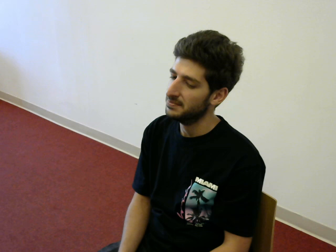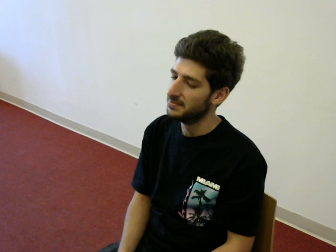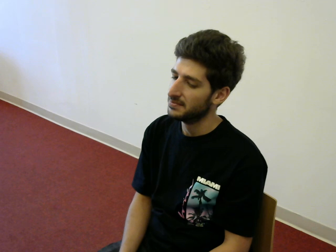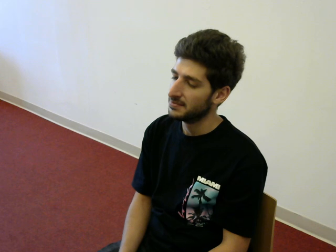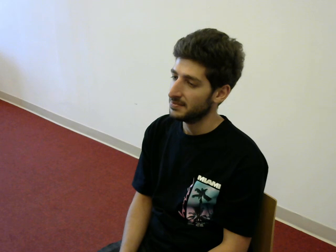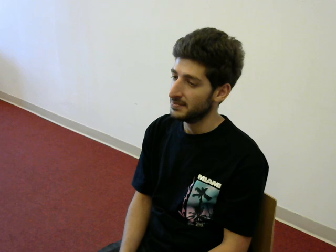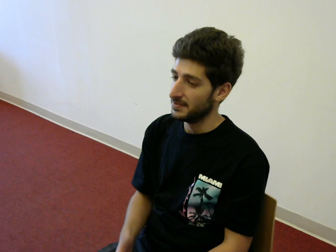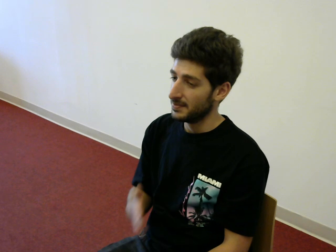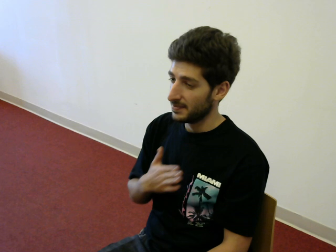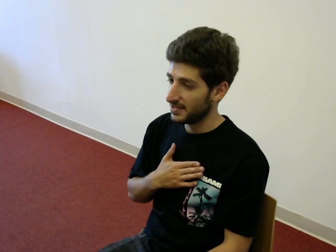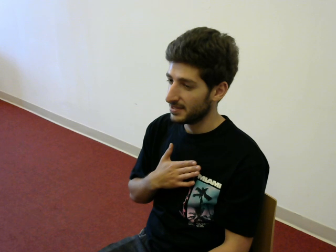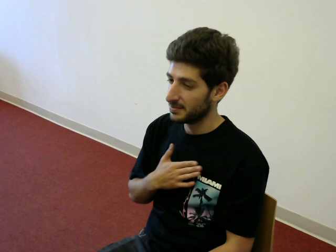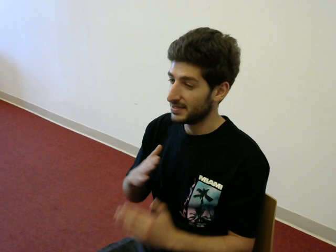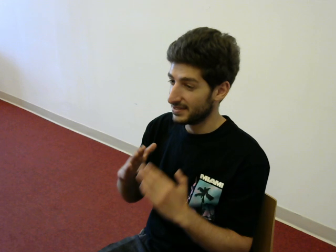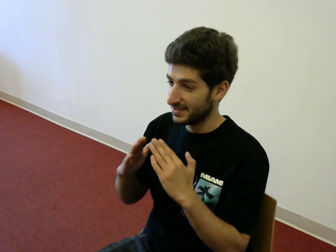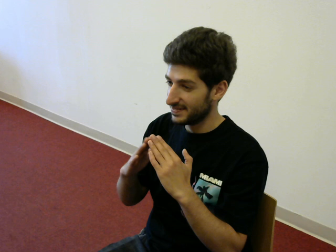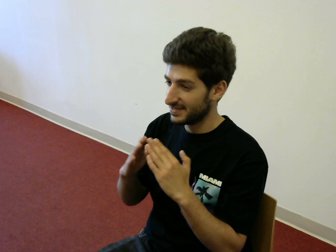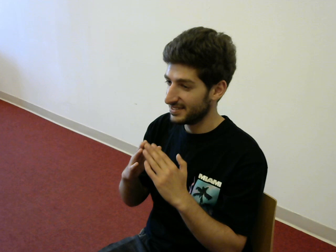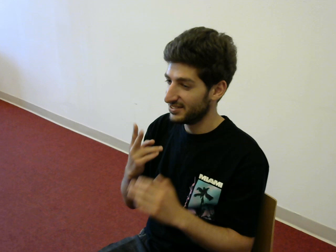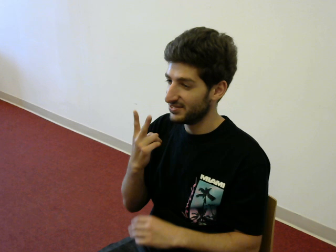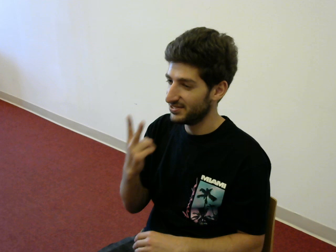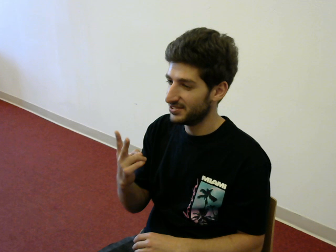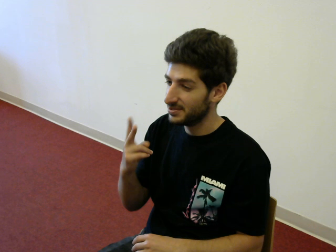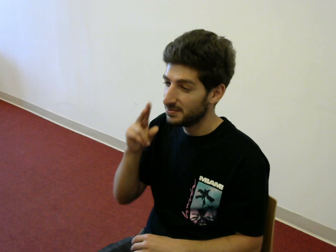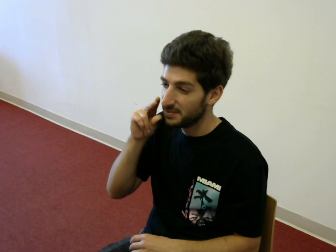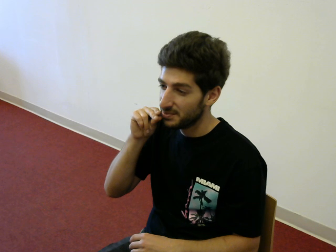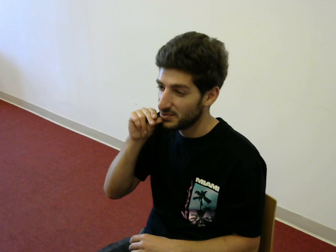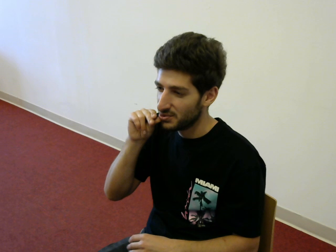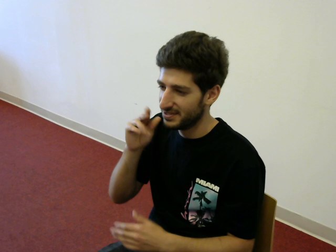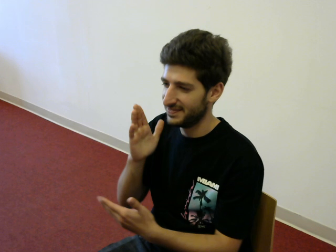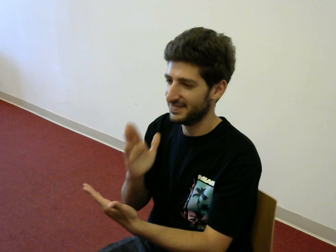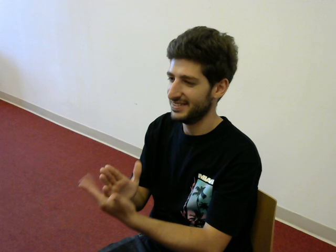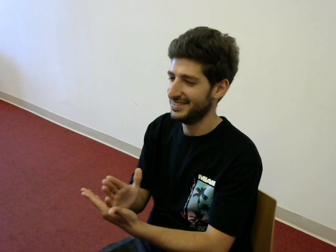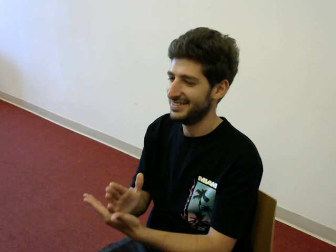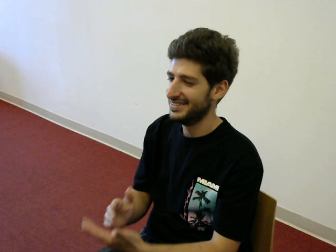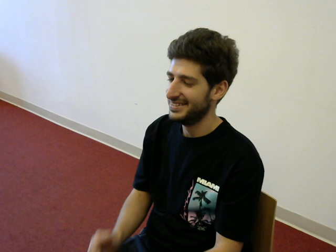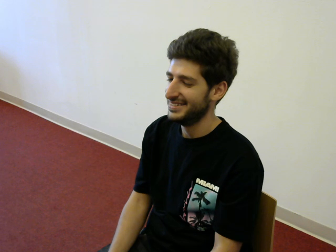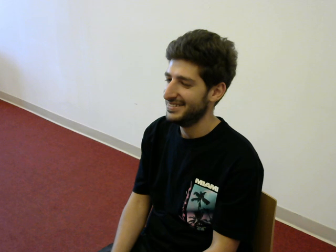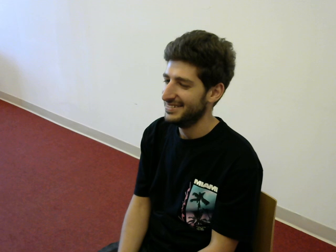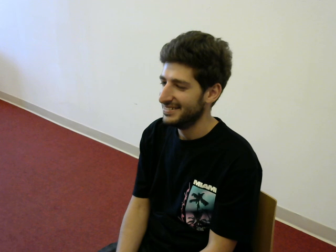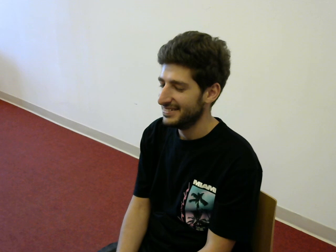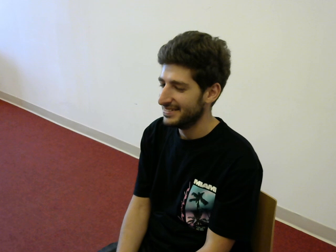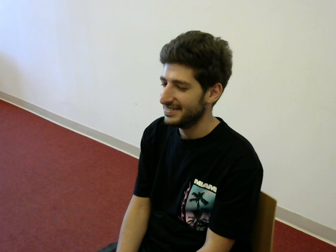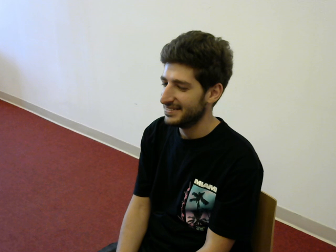Mənim evdə 2 pişiyim var